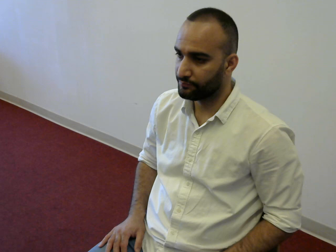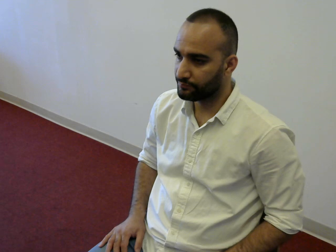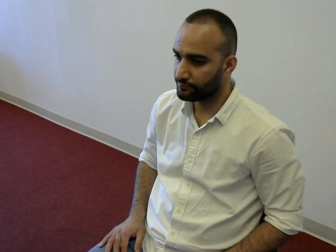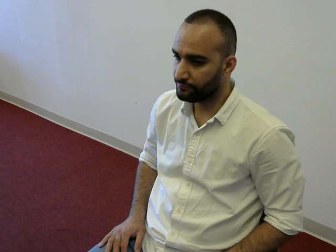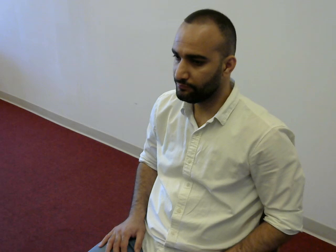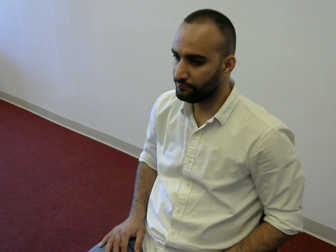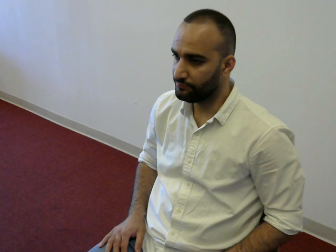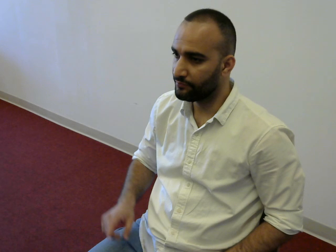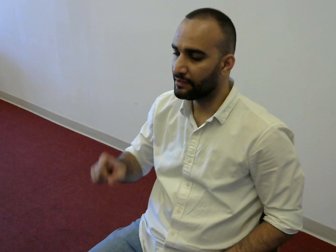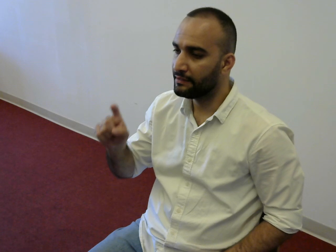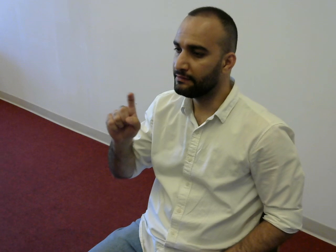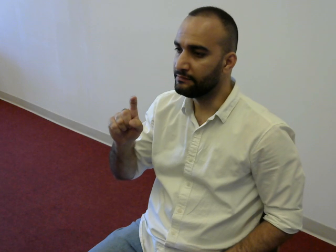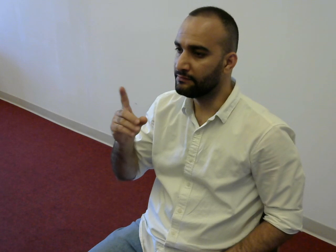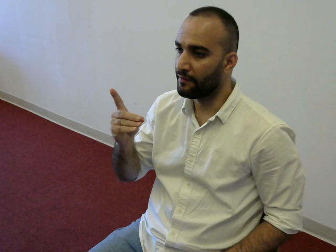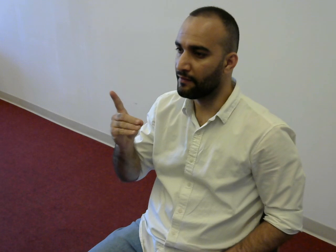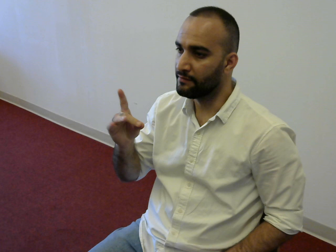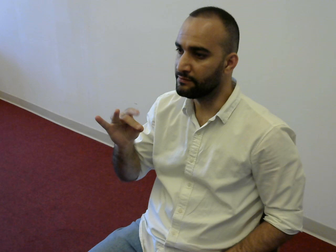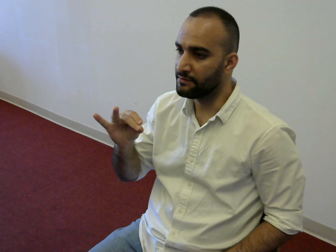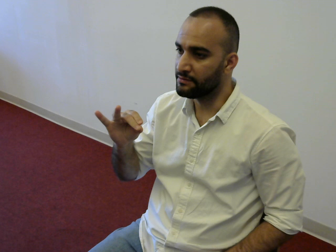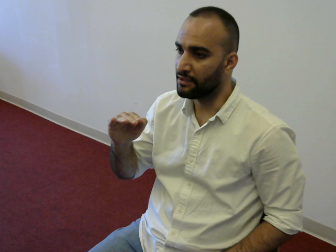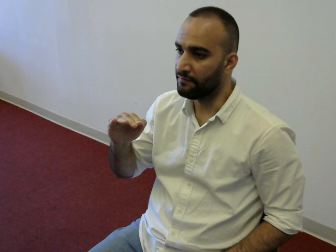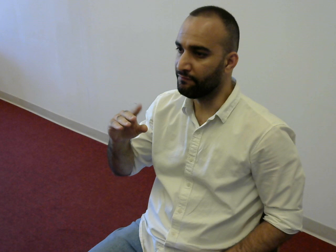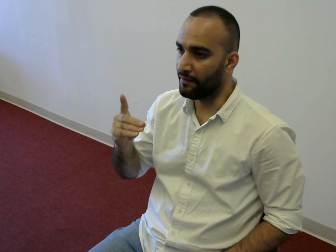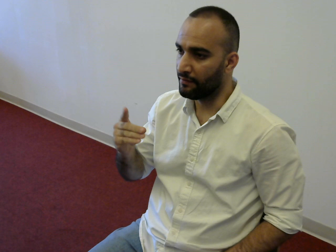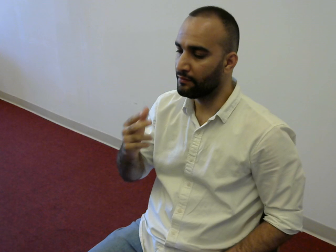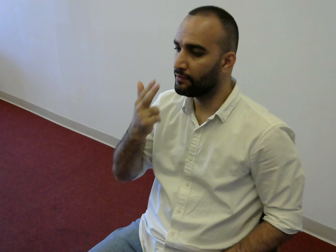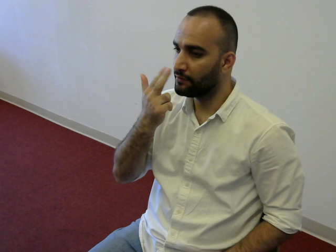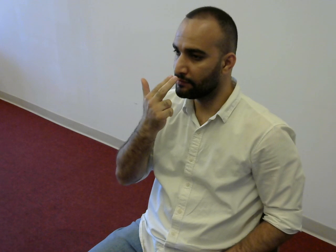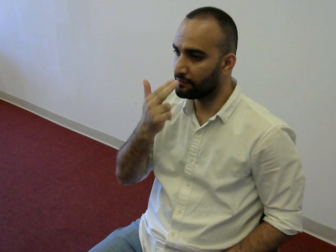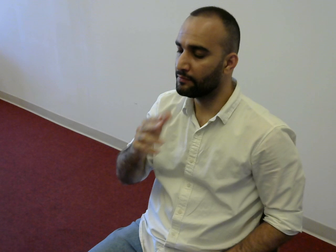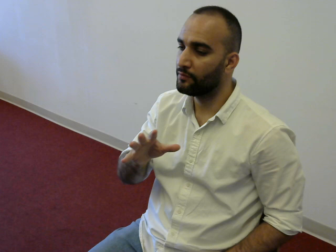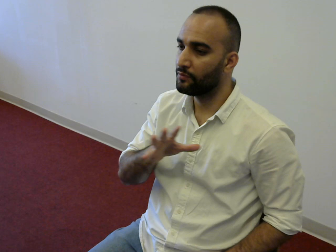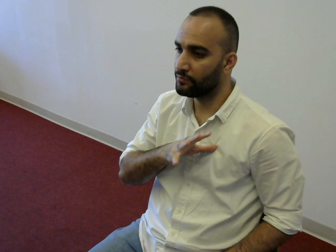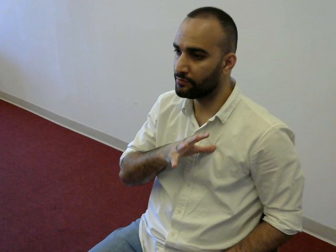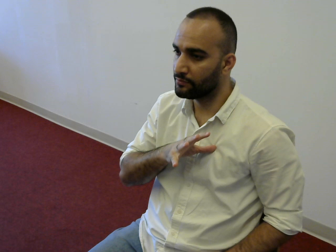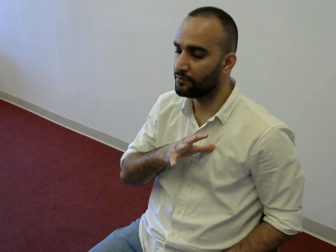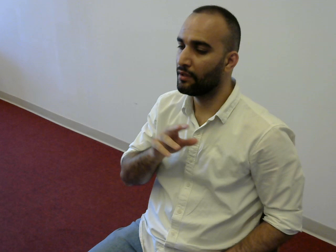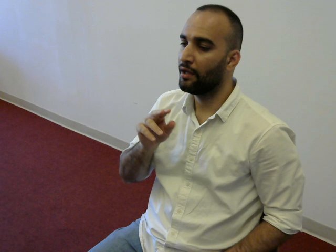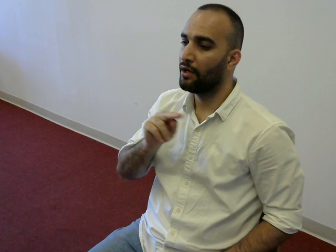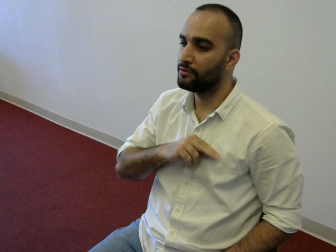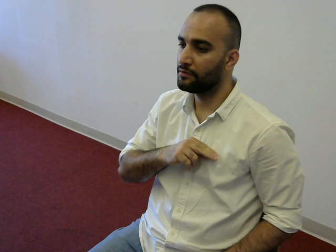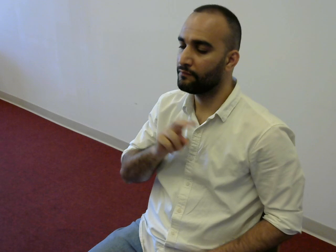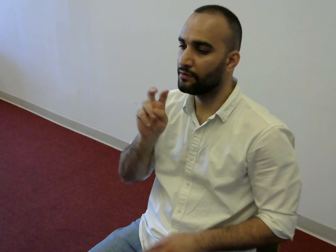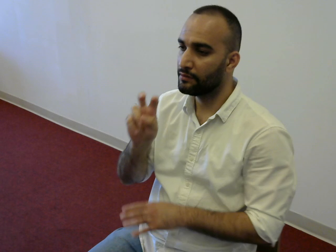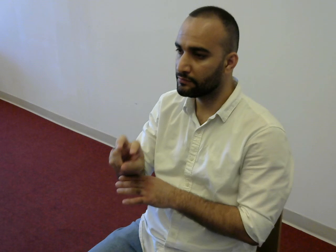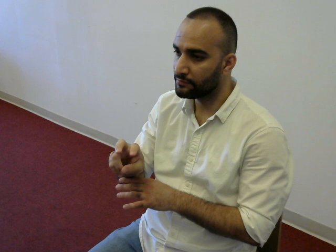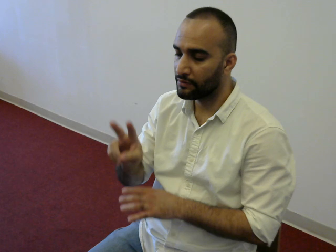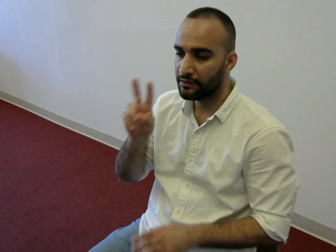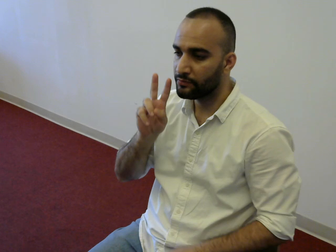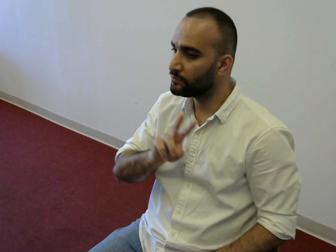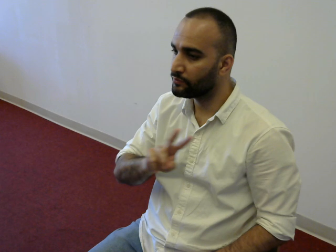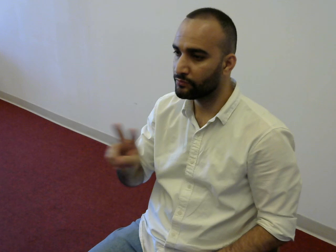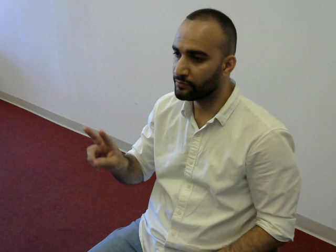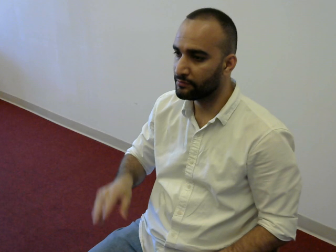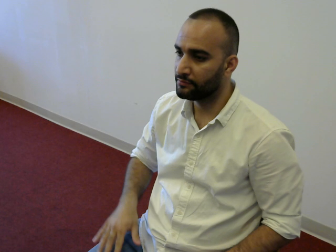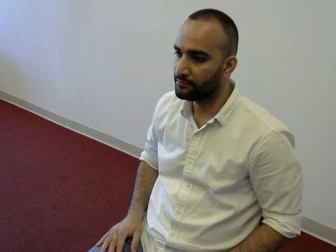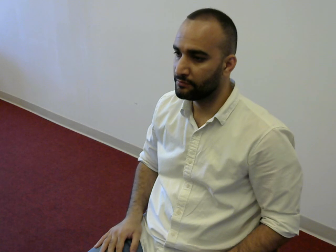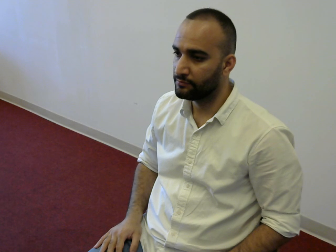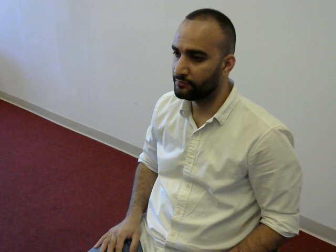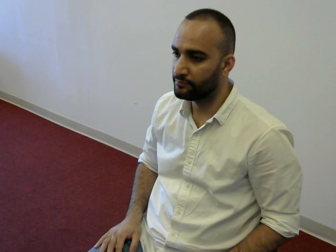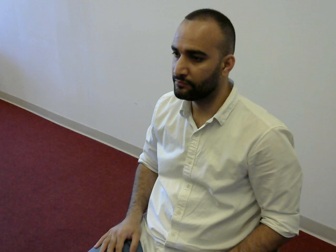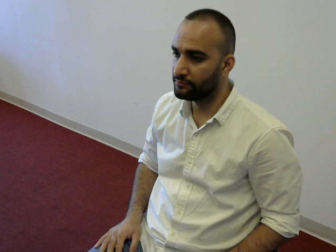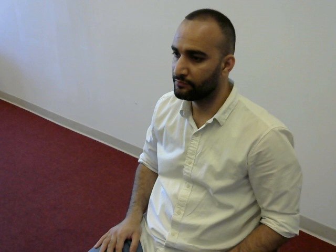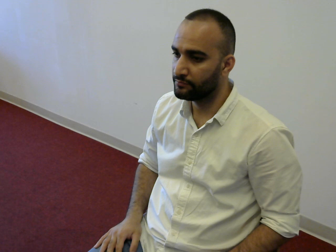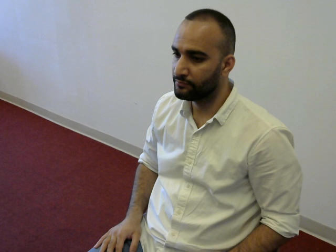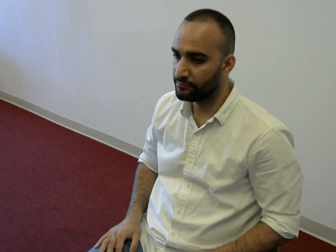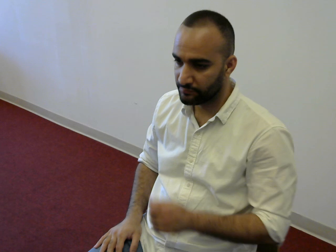Zərifə qrip olub, işə gələ bilmir